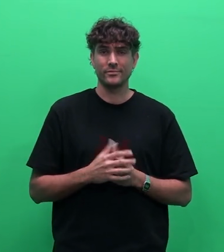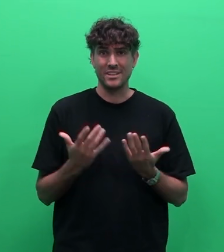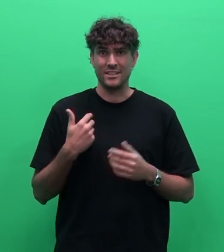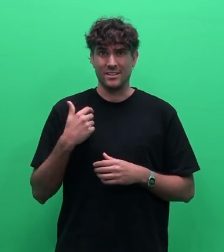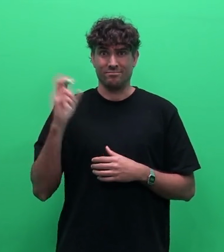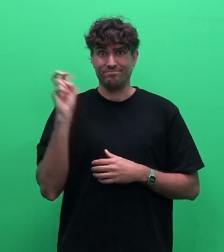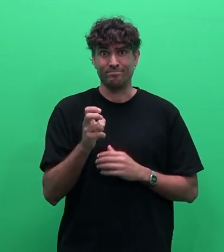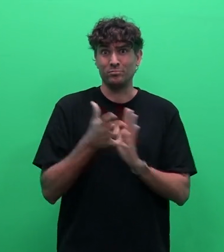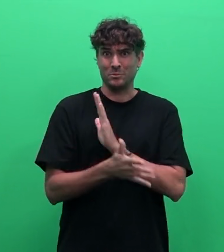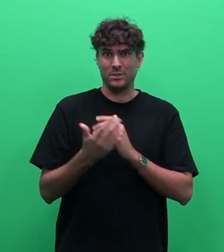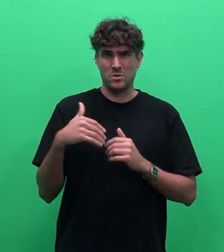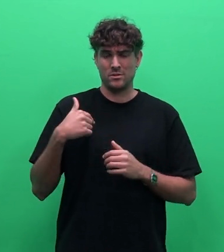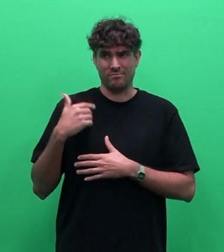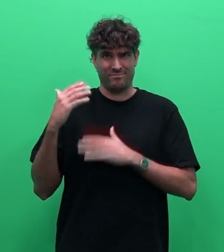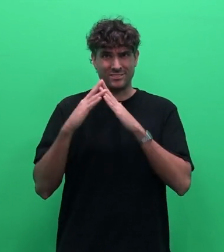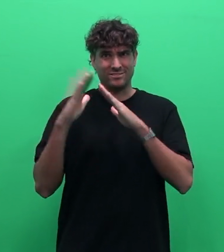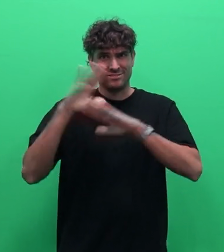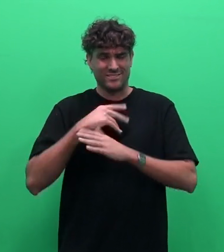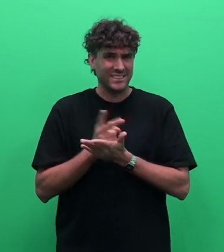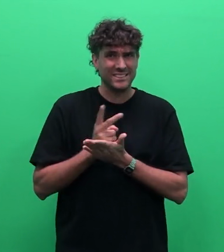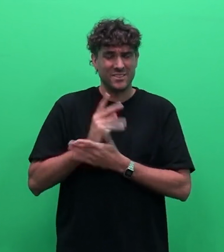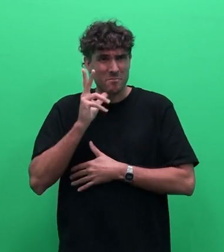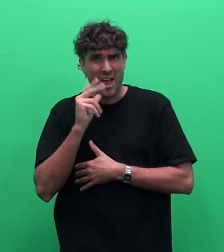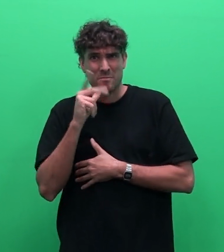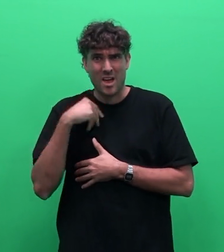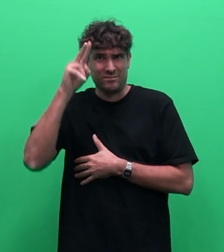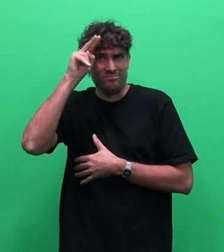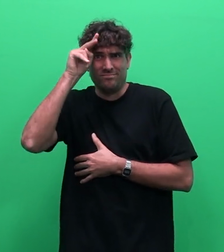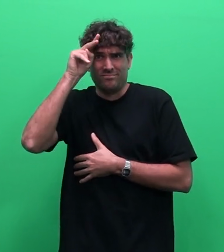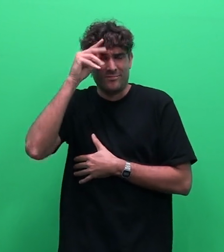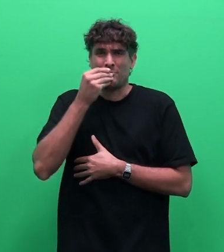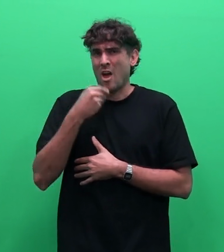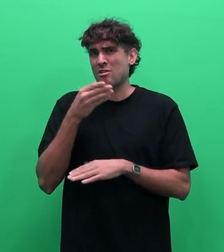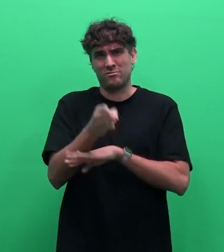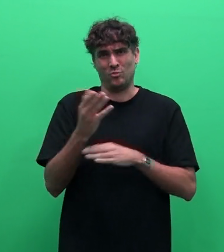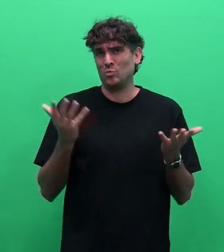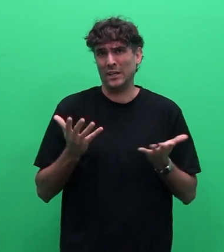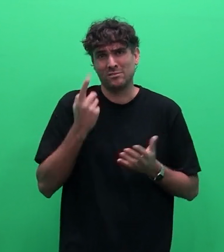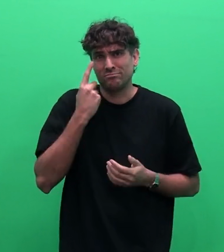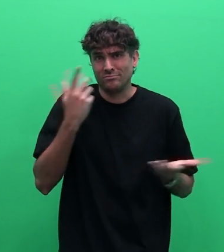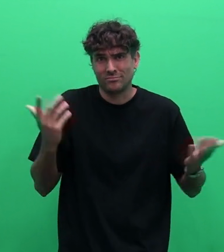Vinc perquè aquesta nit, a casa, no podia dormir, em feia molt de mal, estava preocupat i he pensat que el millor era venir a urgències per veure què em passa.